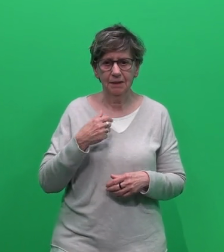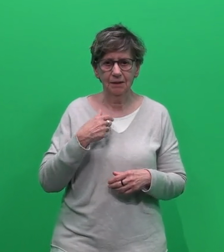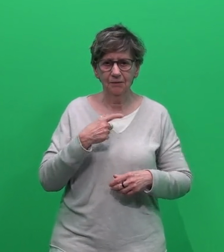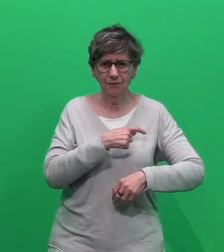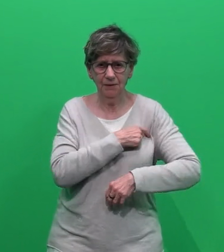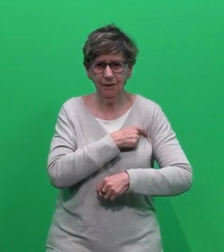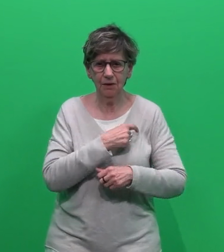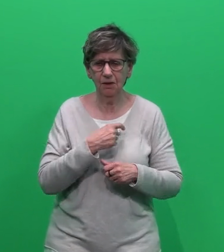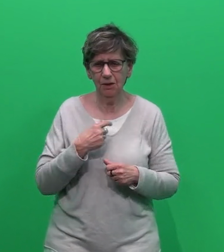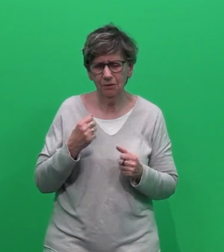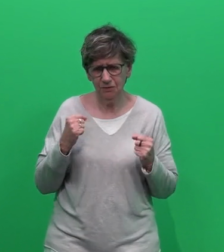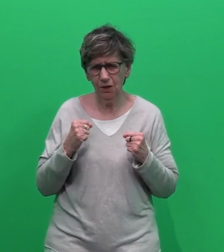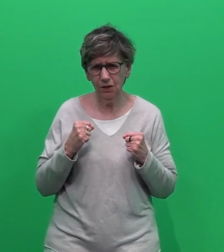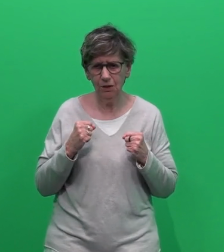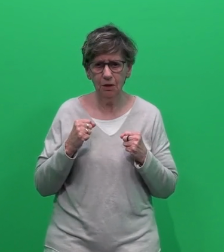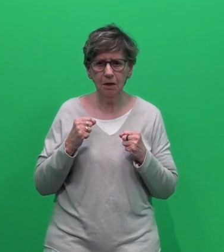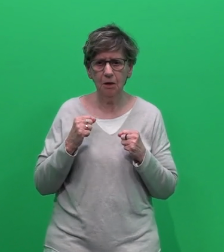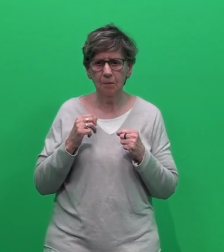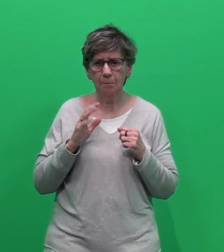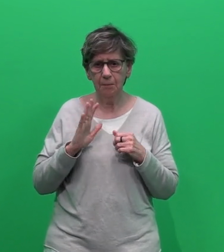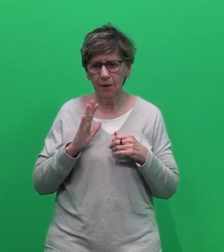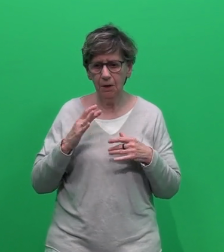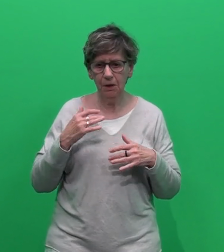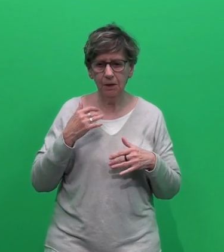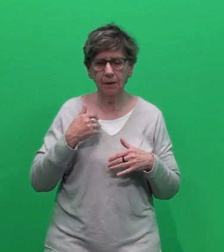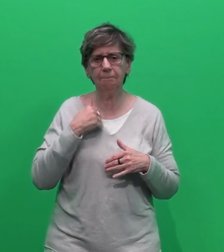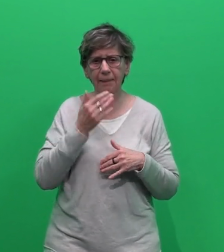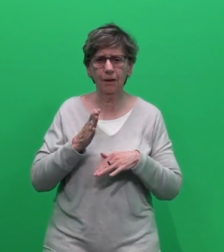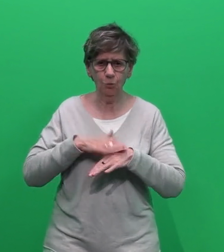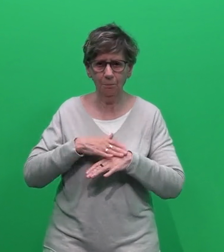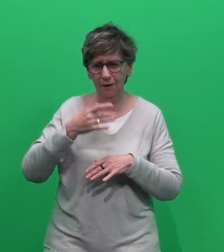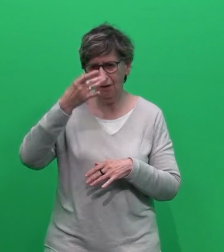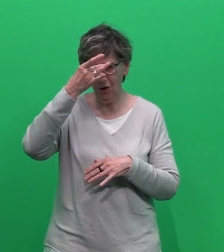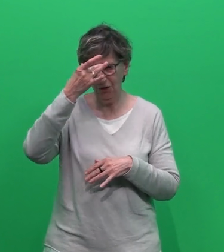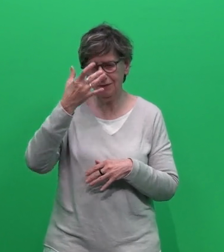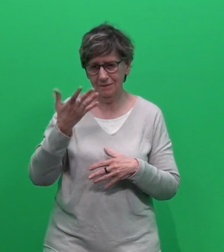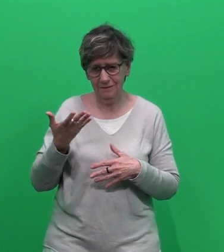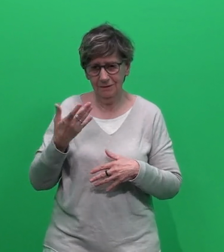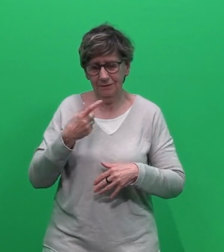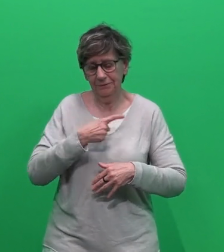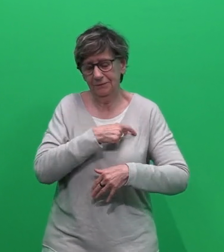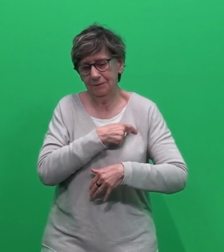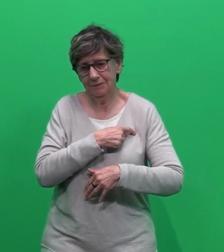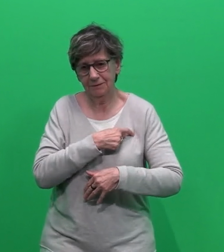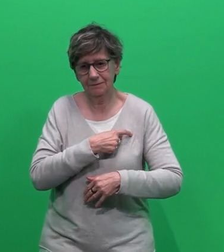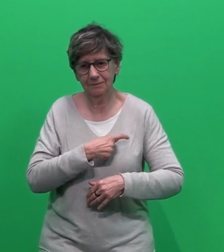Tinc febre i fred, però sé que és pel mal de cap que tinc febre.